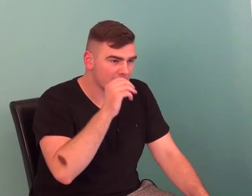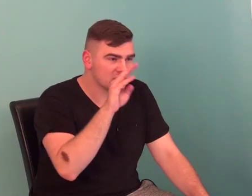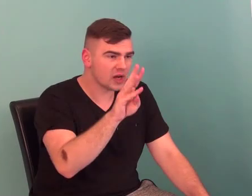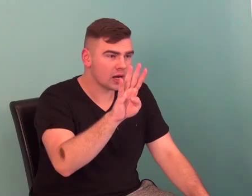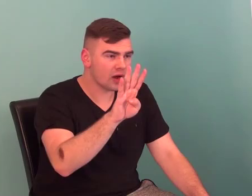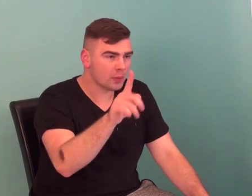Wtorek po czwartej.